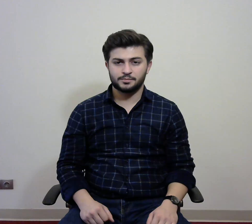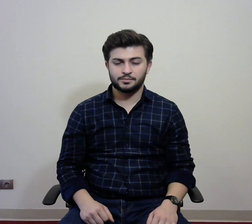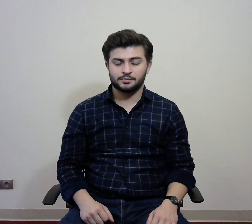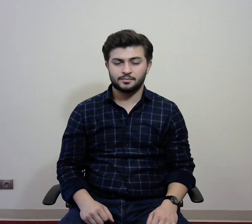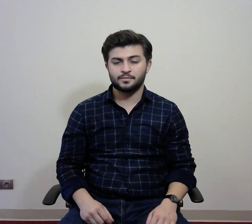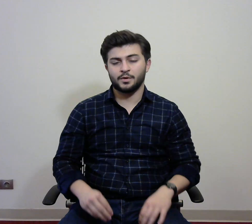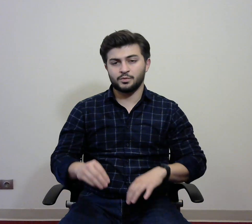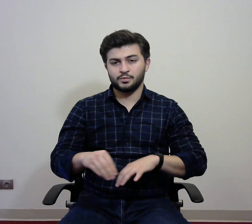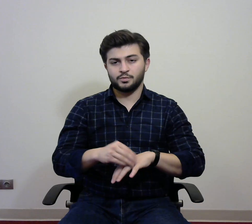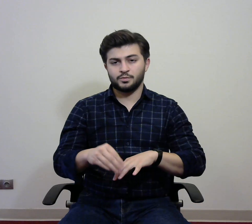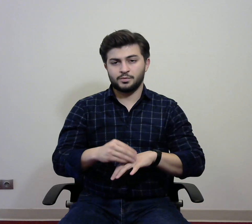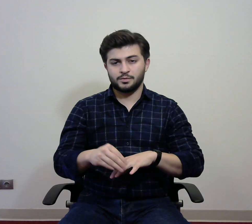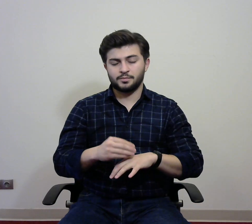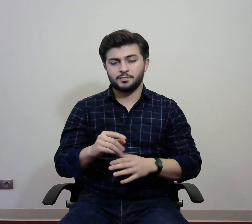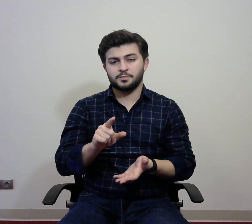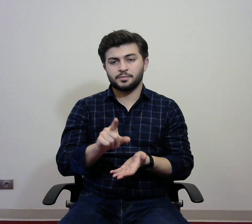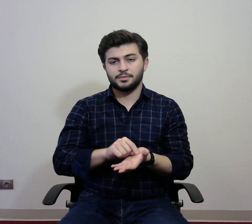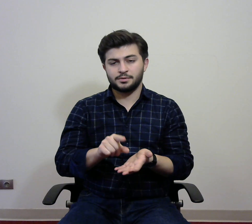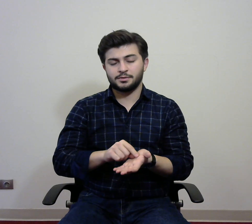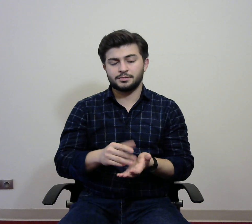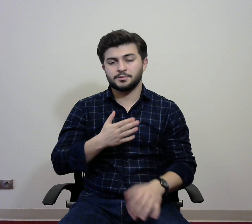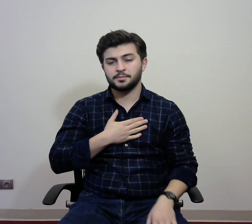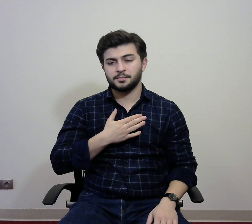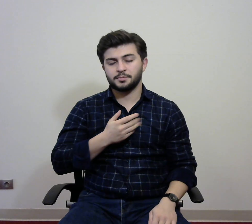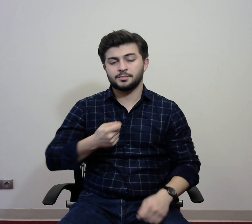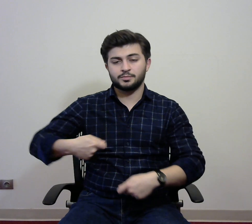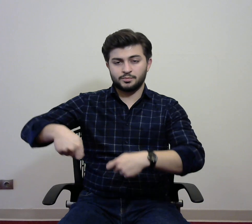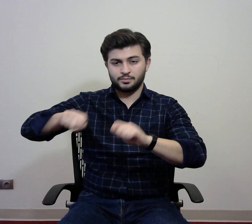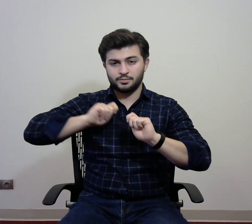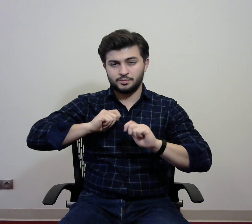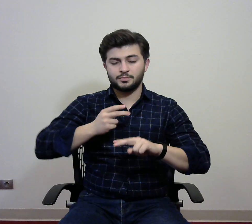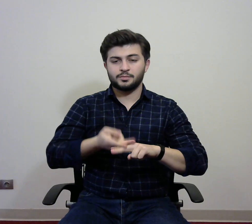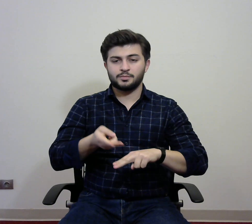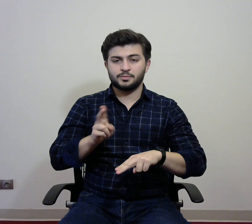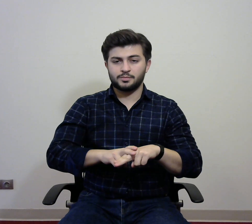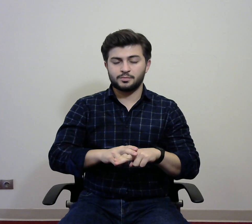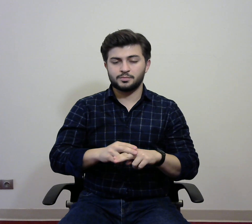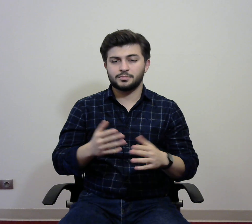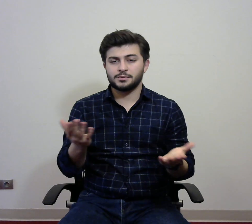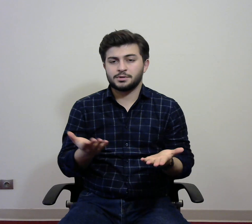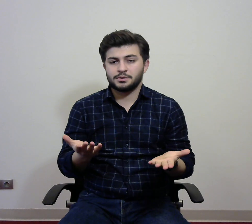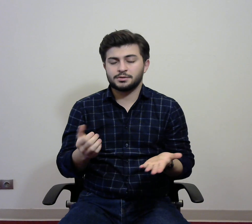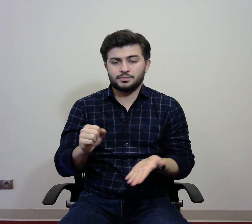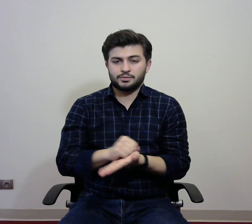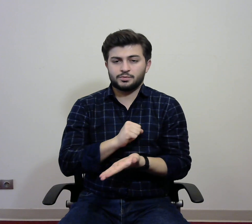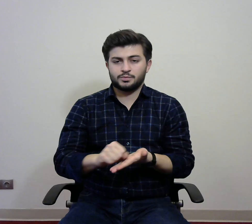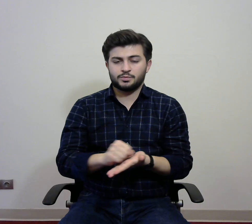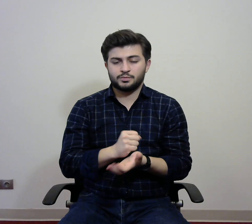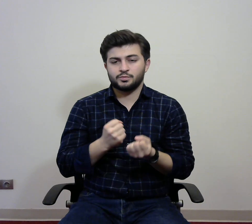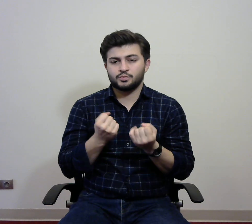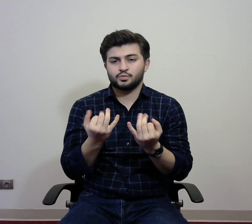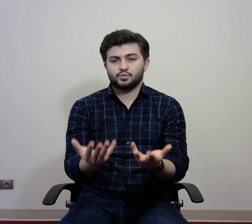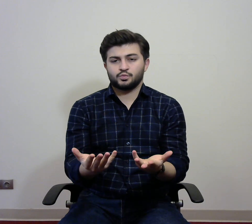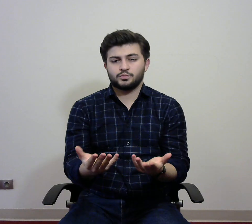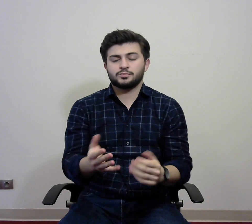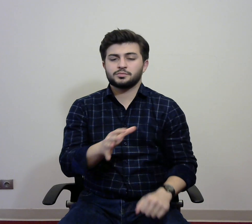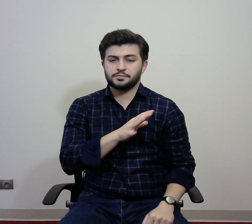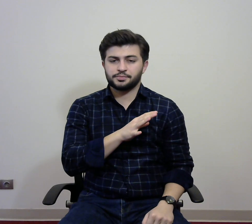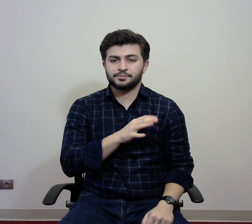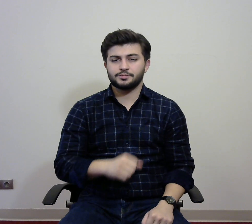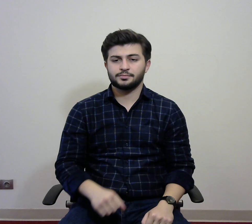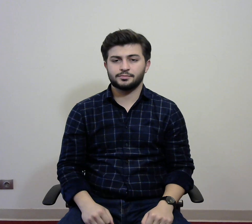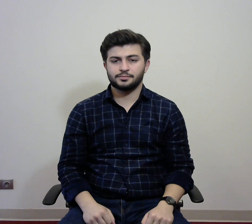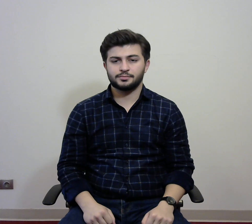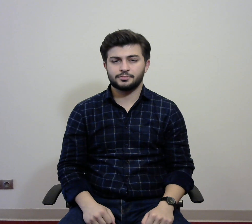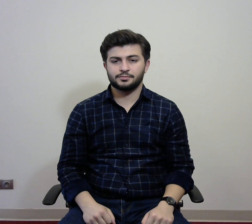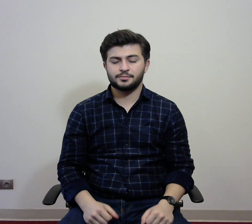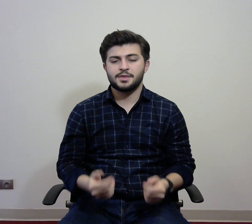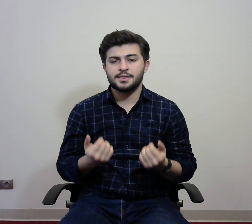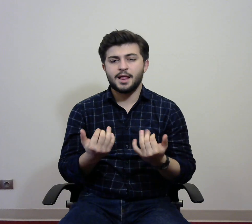Yoldaşımın pensiyasını mənə köçürmək üçün hansı sənədlər tələb olunur?